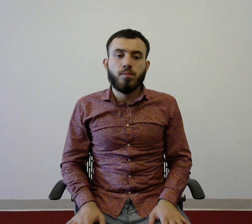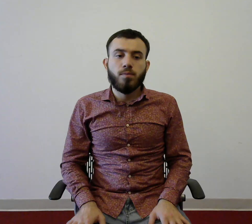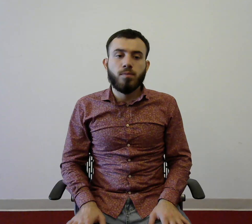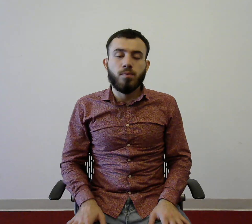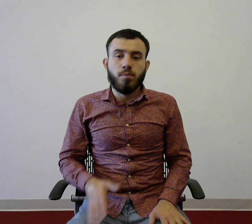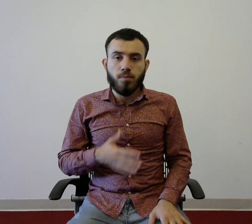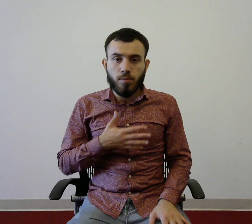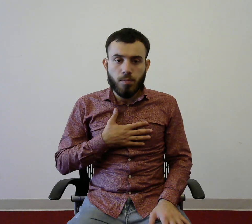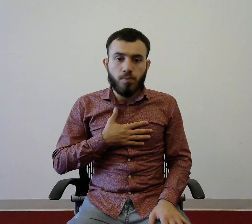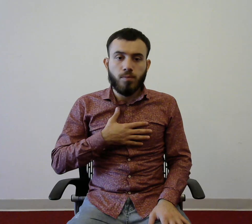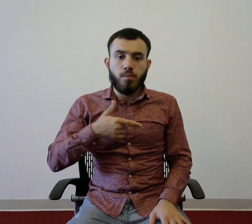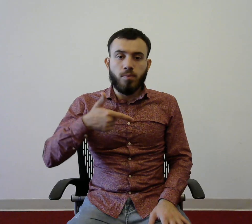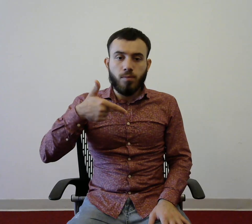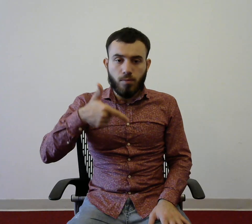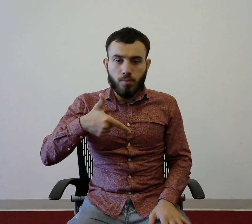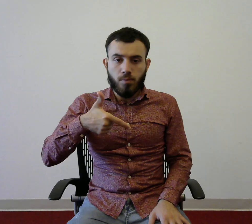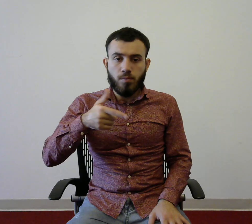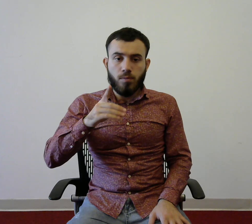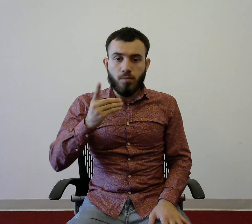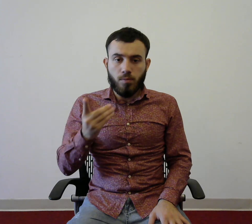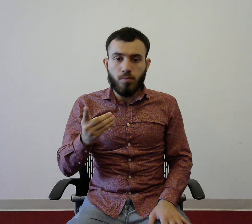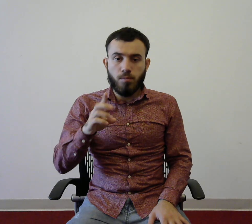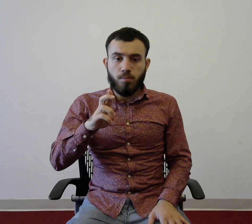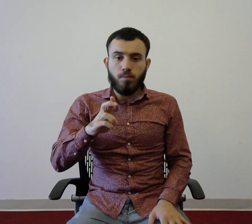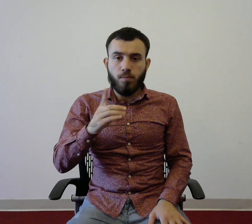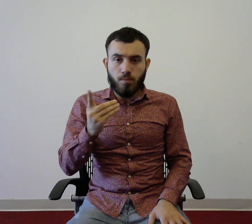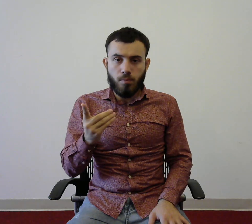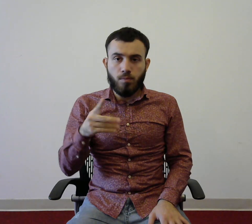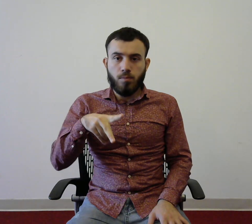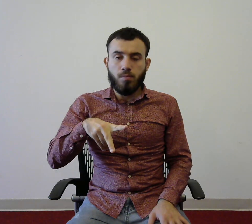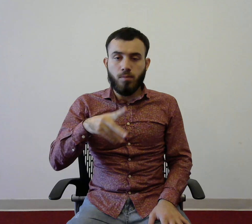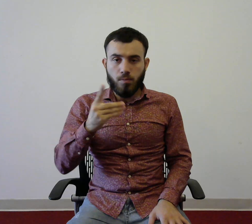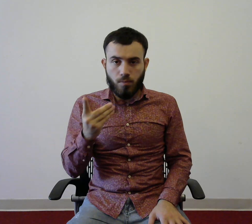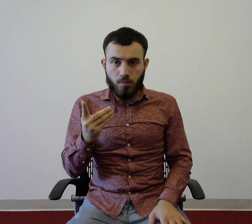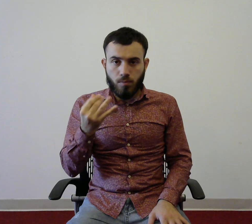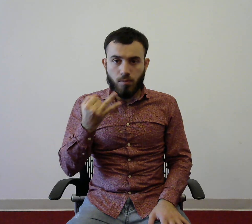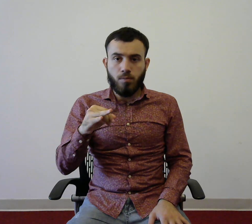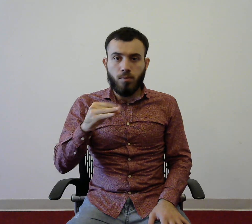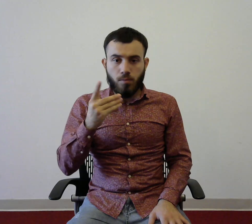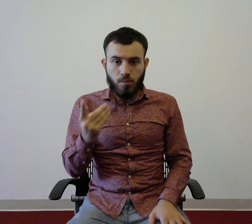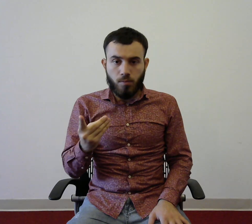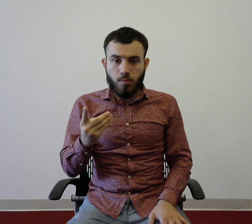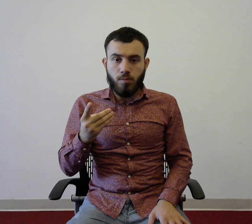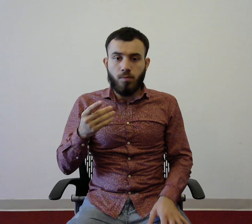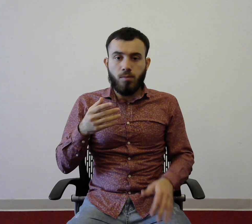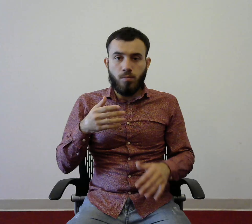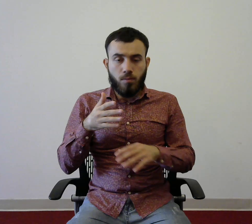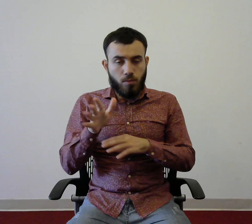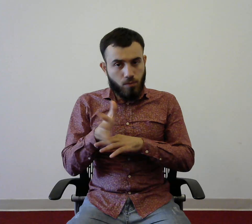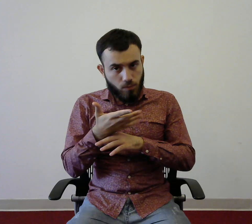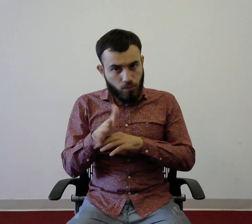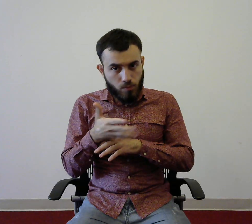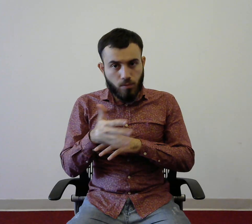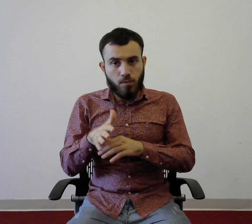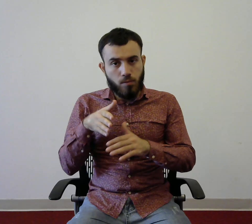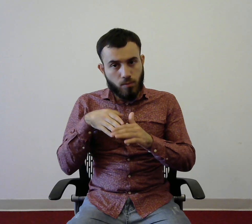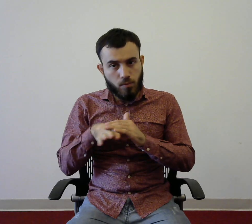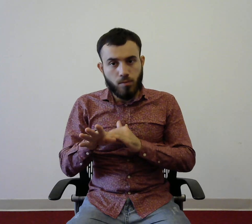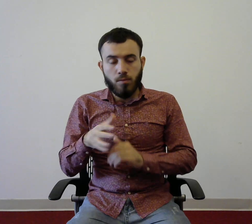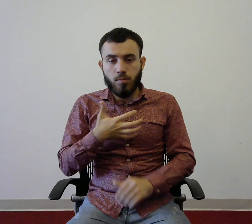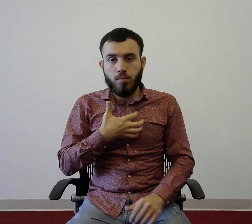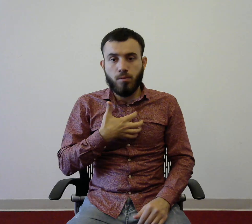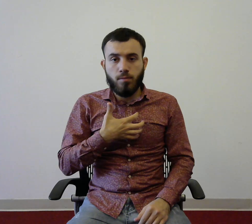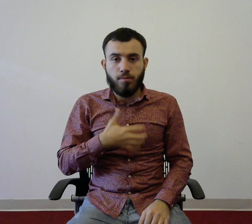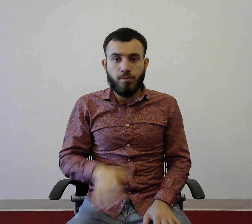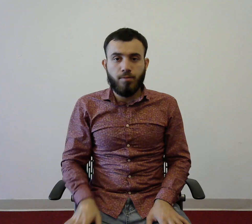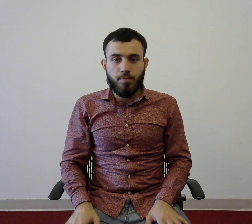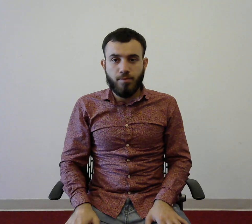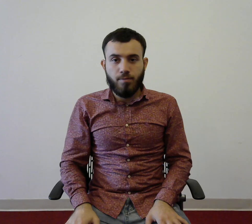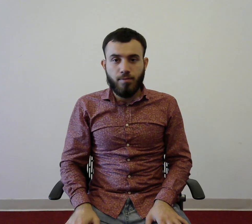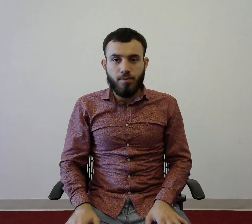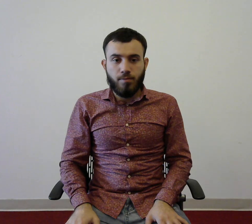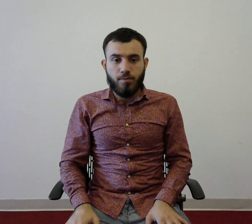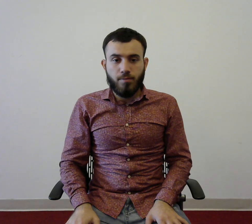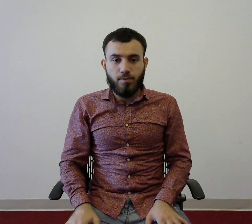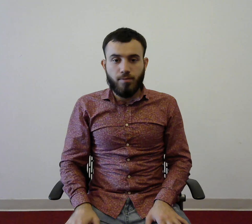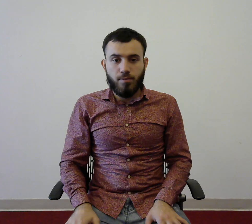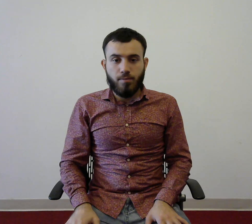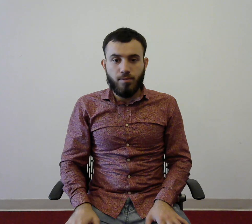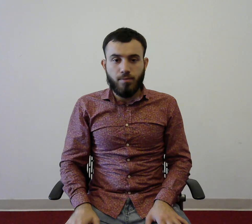Mən Qəbələyə gəzməyə getmək istəyirəm